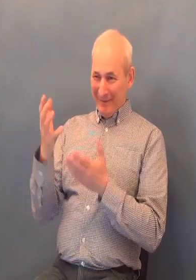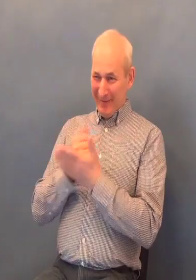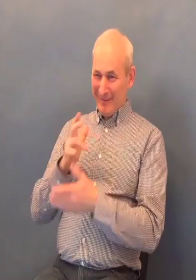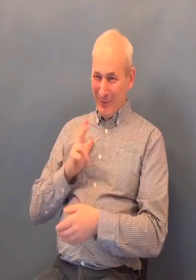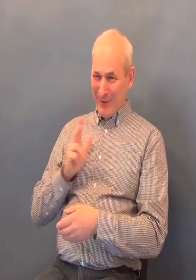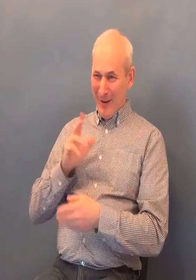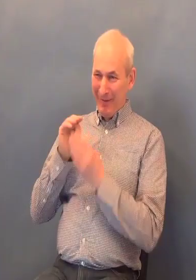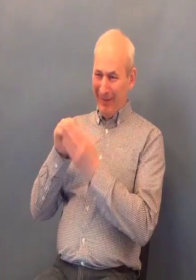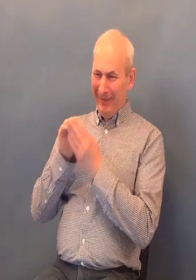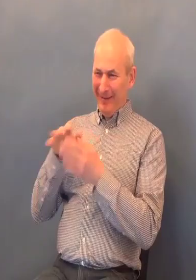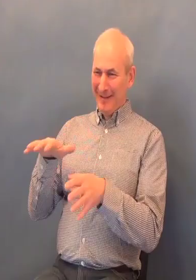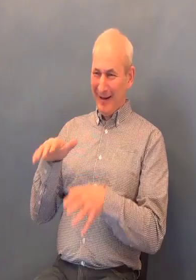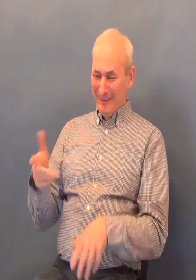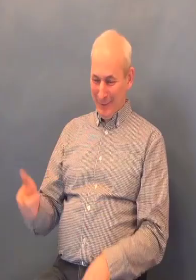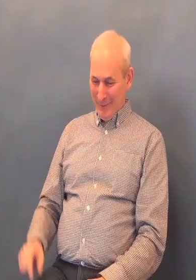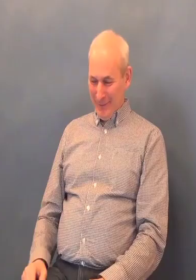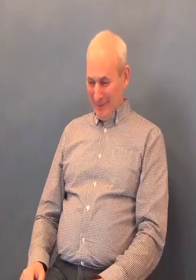Weź urlop, za dużo pracujesz.